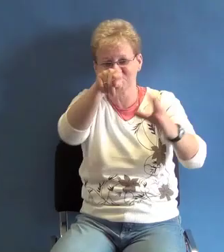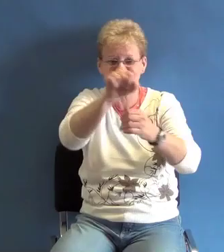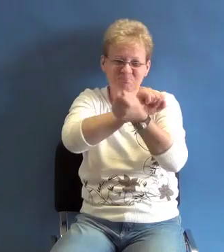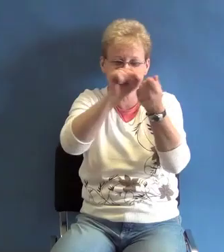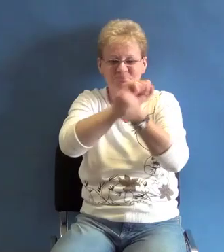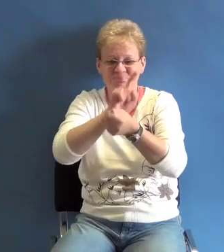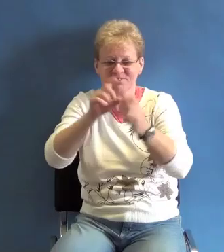A jak duże to trafiłabym w to.